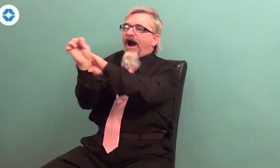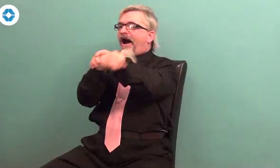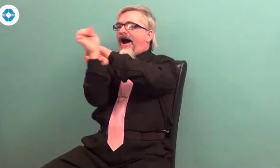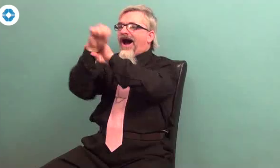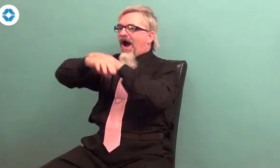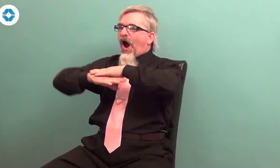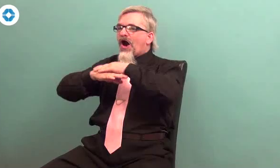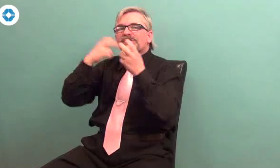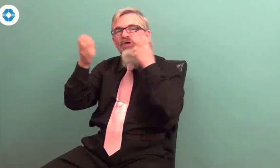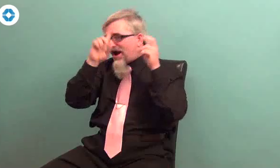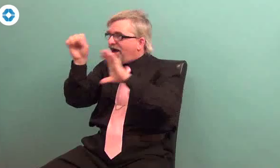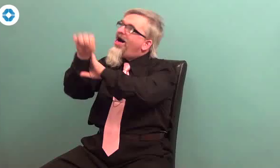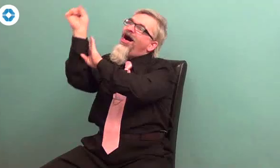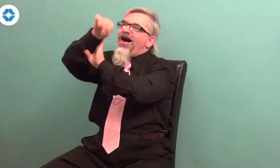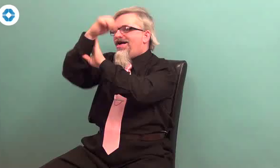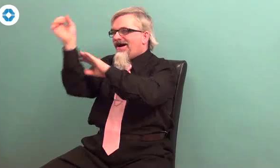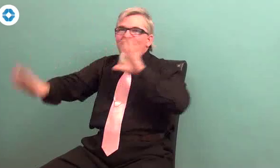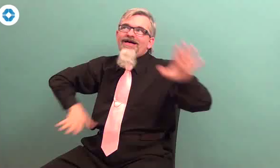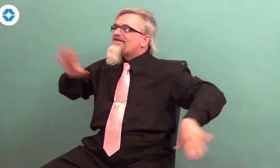Idzie, szukając po omacku, w kierunku okna.